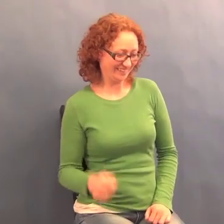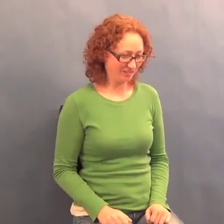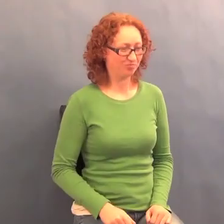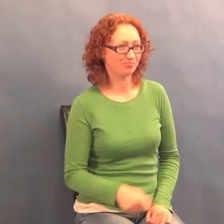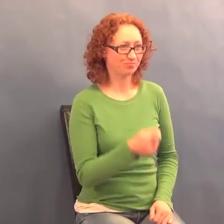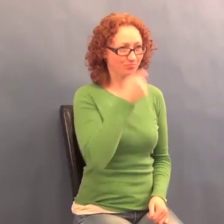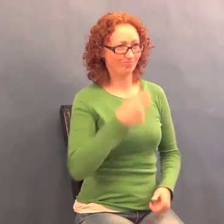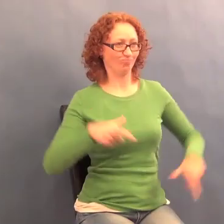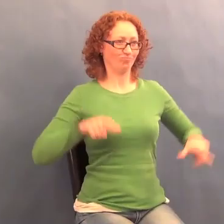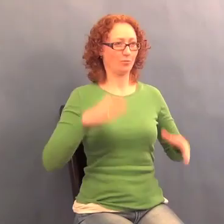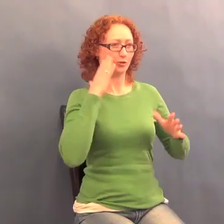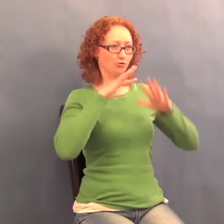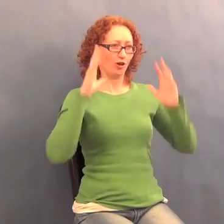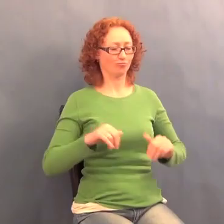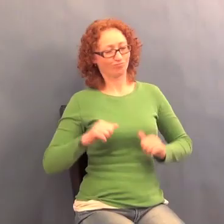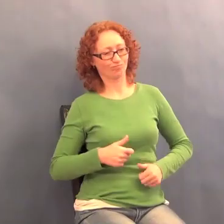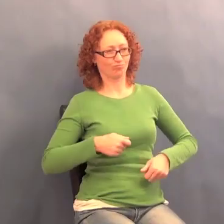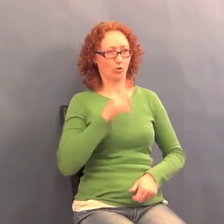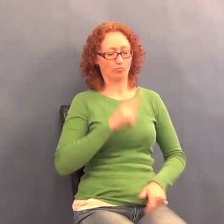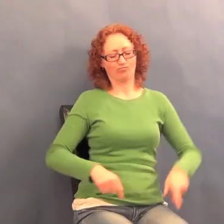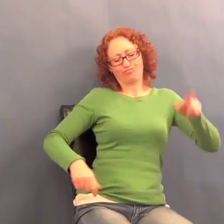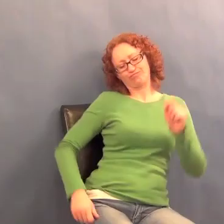Charlie Chaplin siedzi w mieszkaniu z ręką opartą na nodze. Chłopak też siedzi.